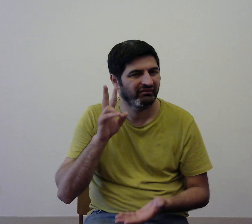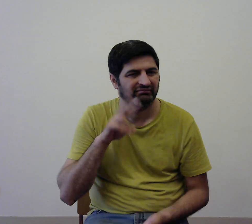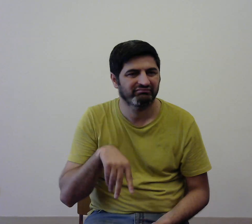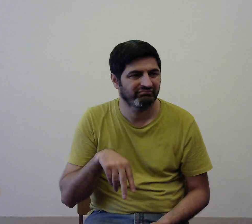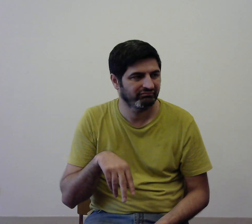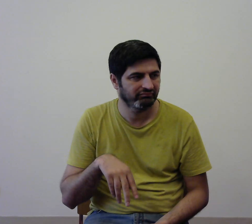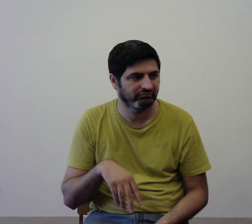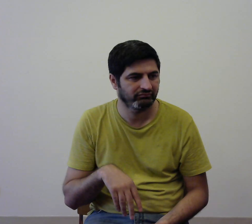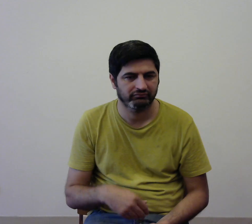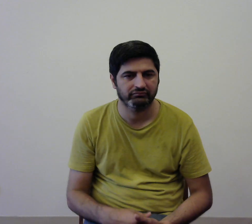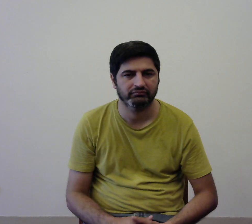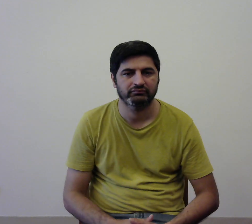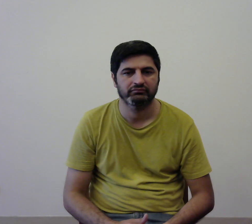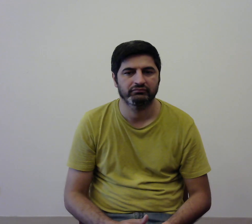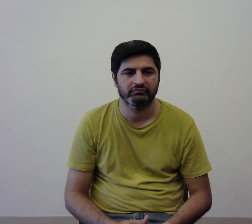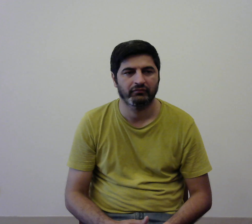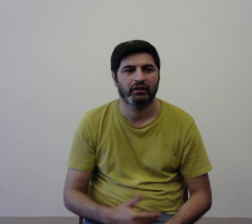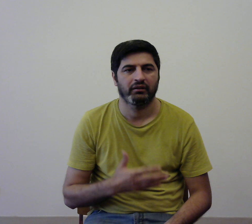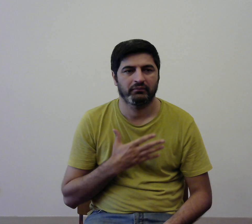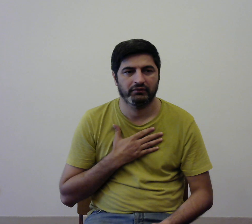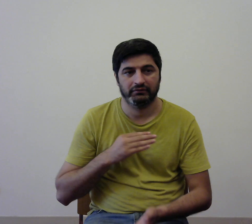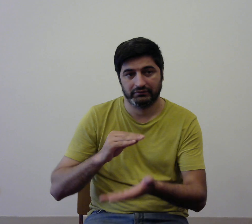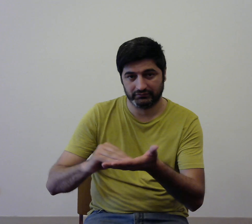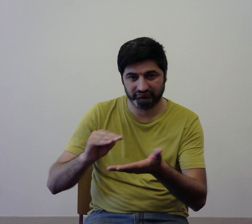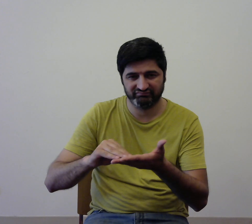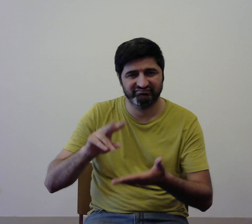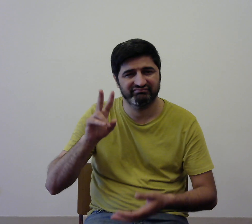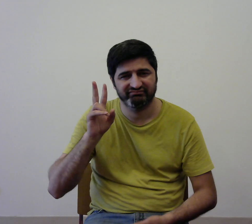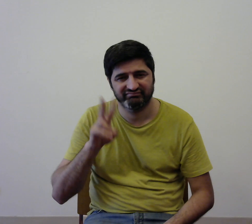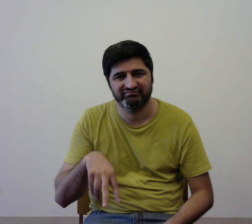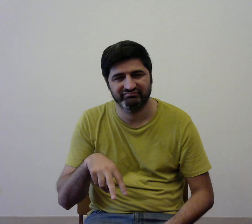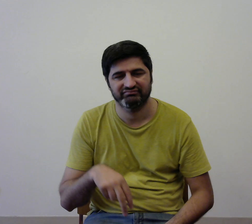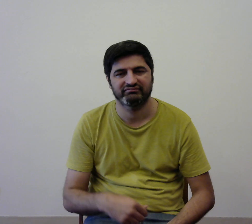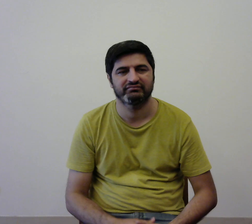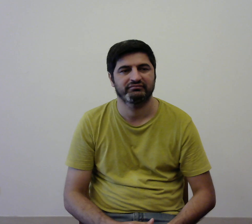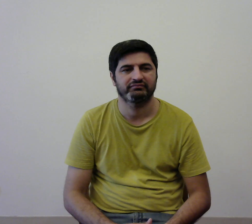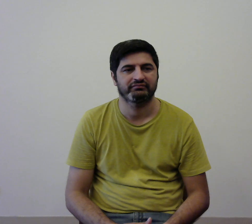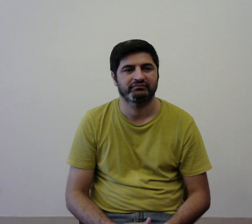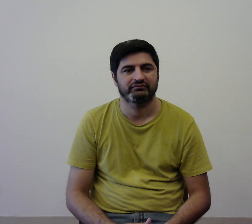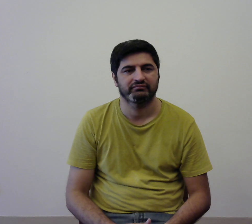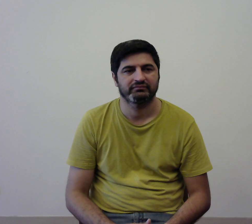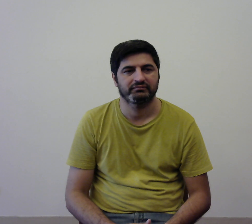Mən yaza bilmirəm